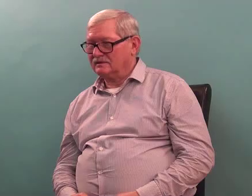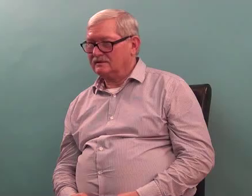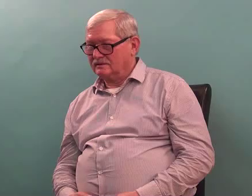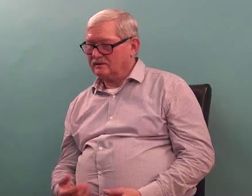Nie chce.